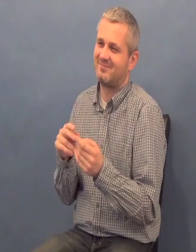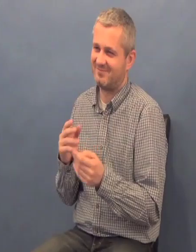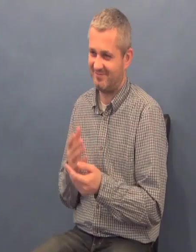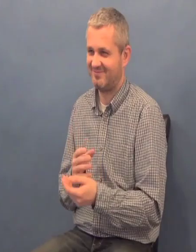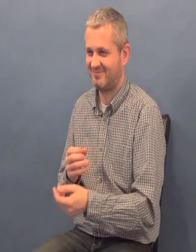Już.